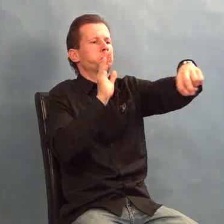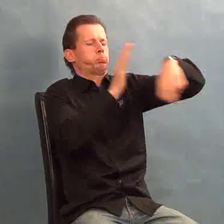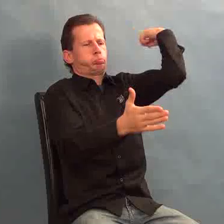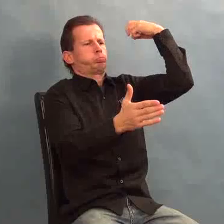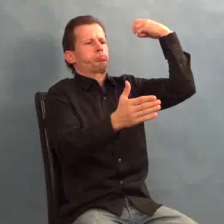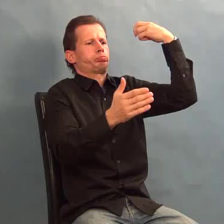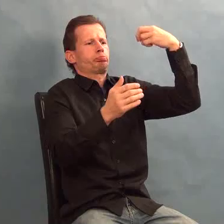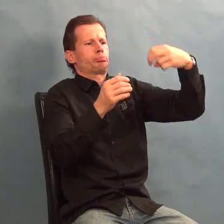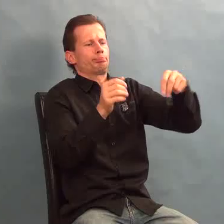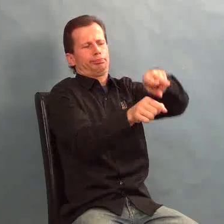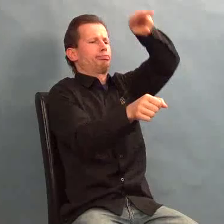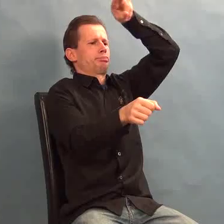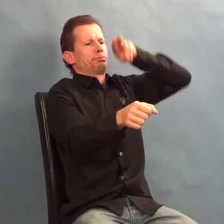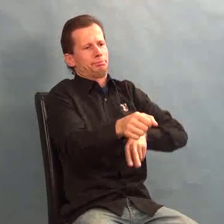Kot przeleciał i upadł.